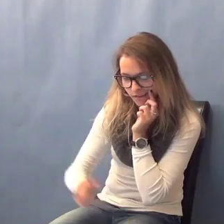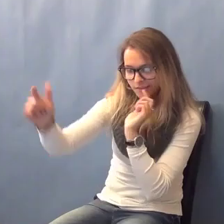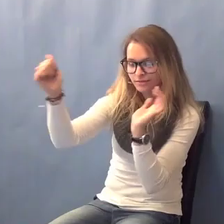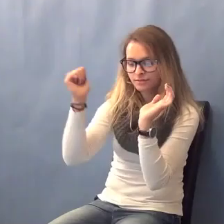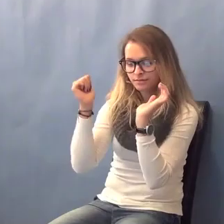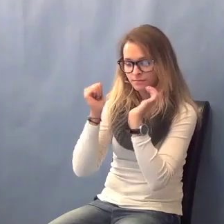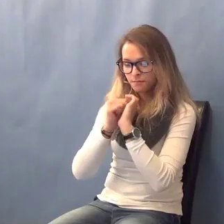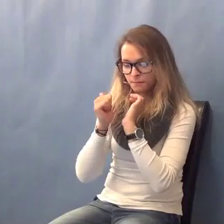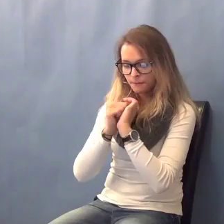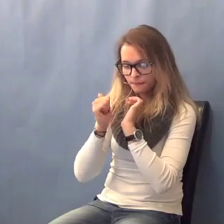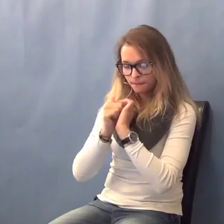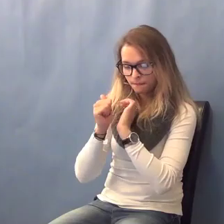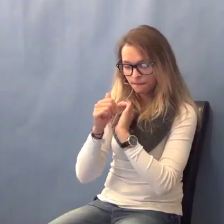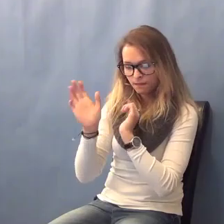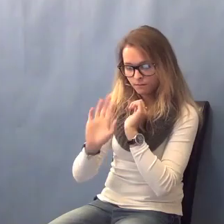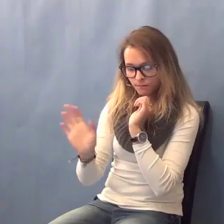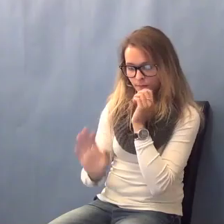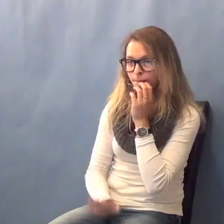Ej, a może szesnastego?